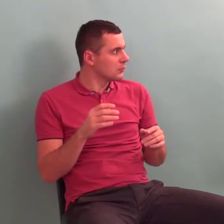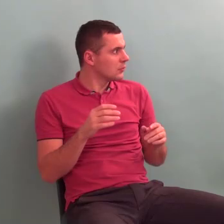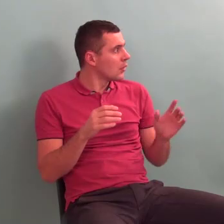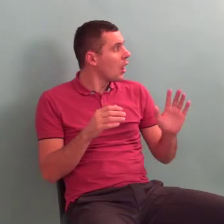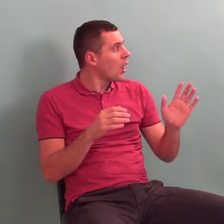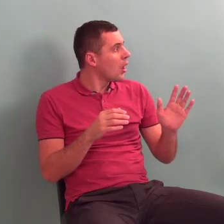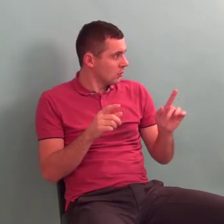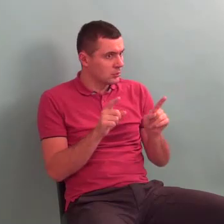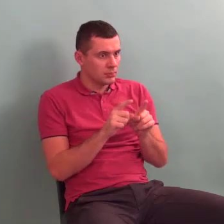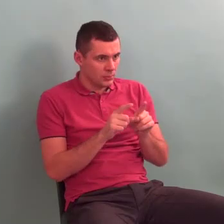Nie. Tak samo.